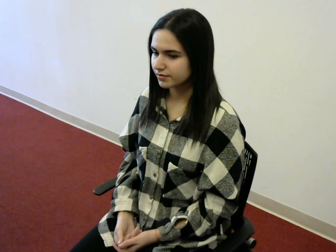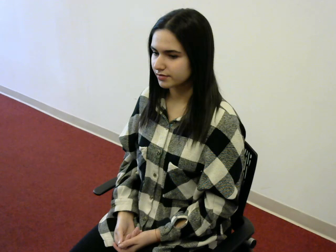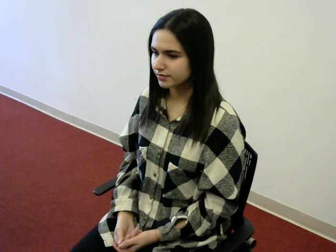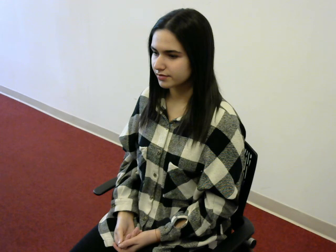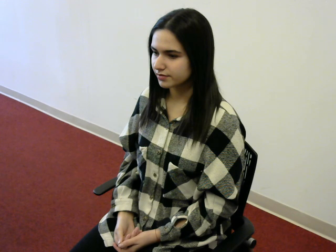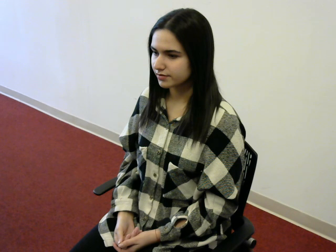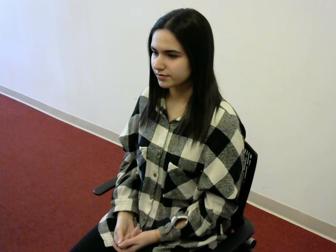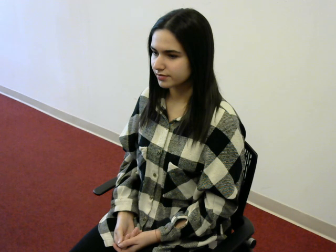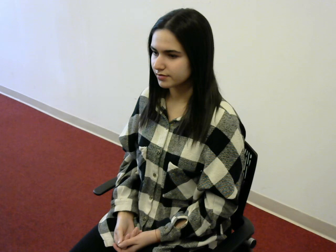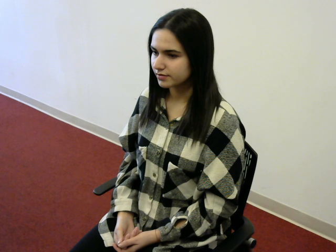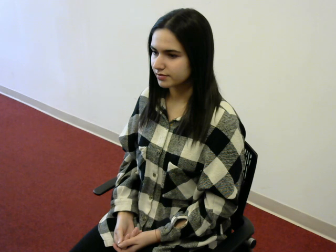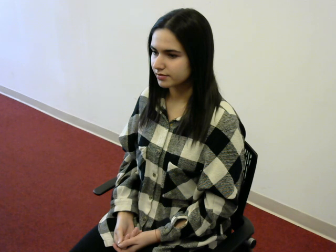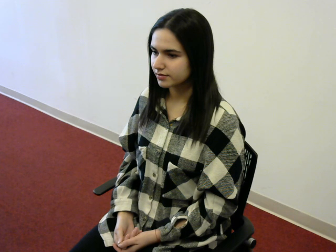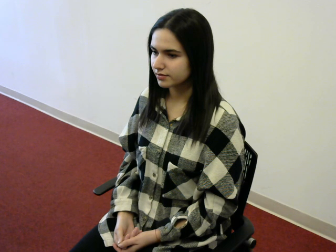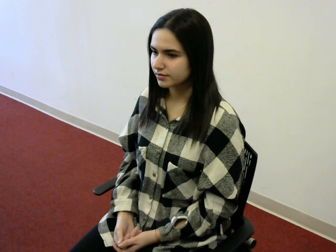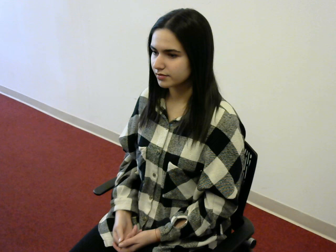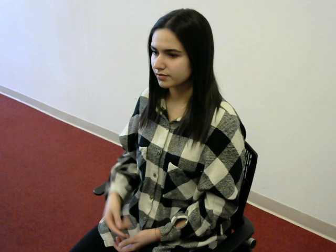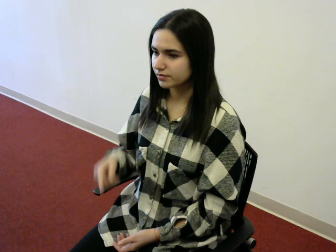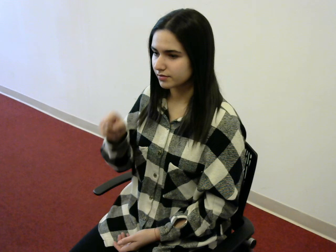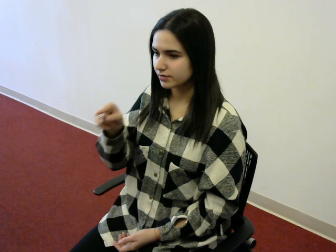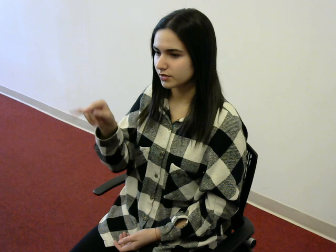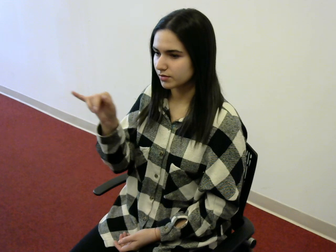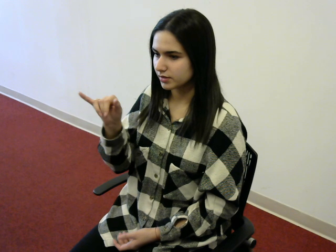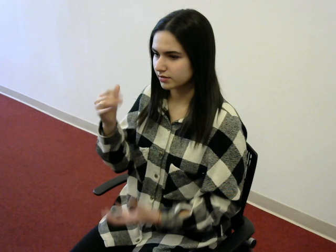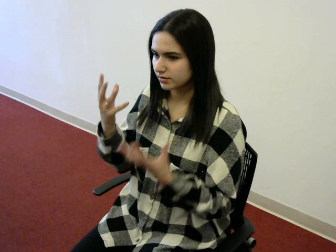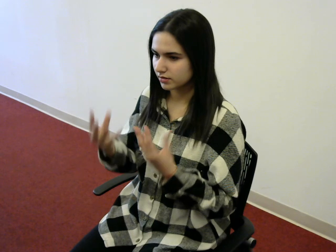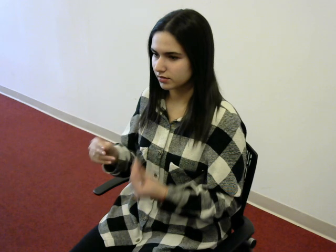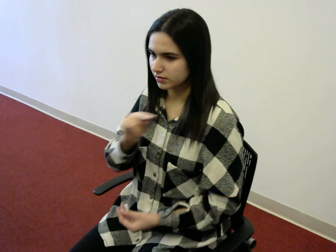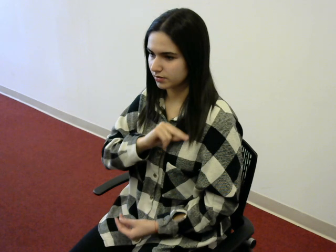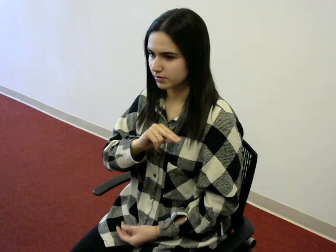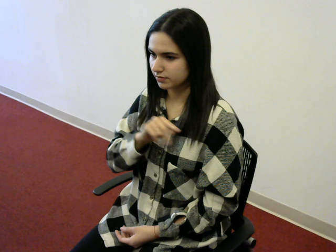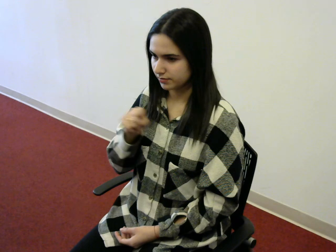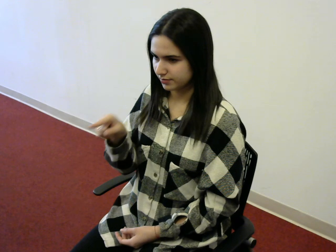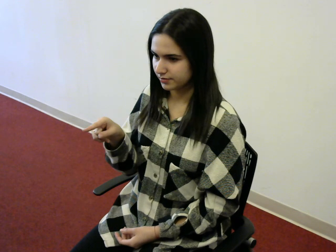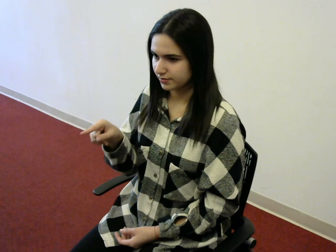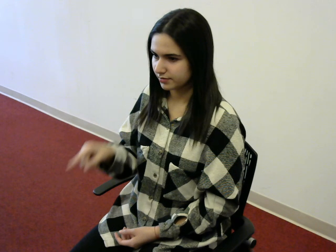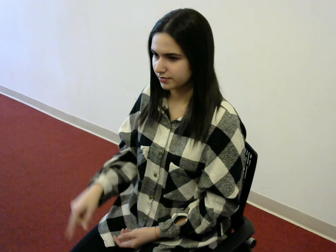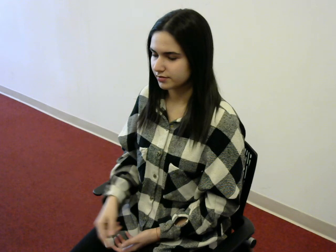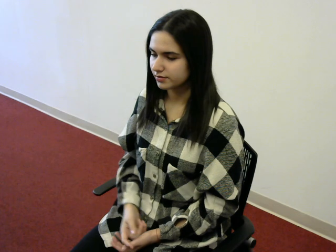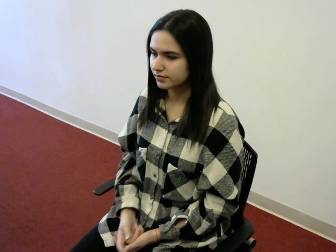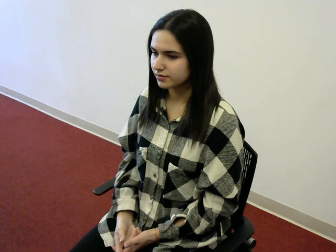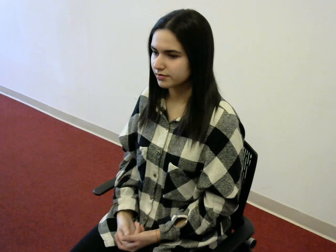Sən şənbə günü işləyirsən?